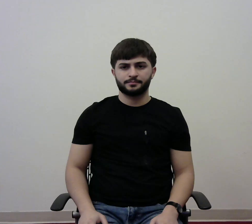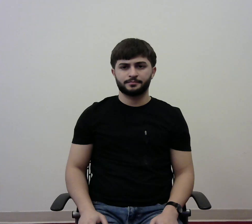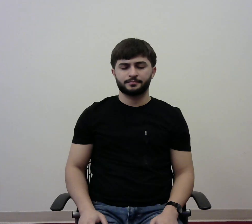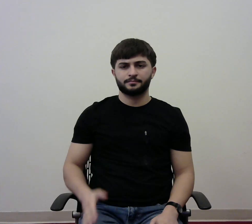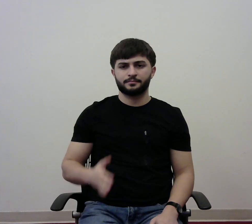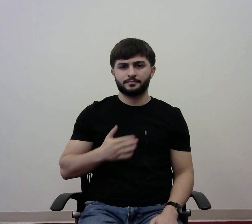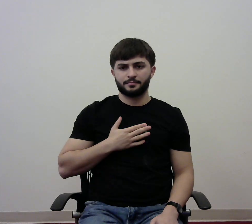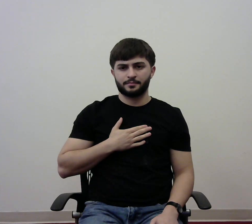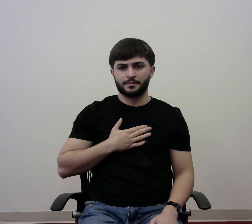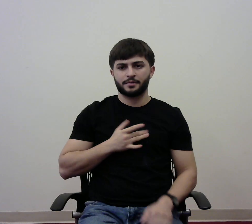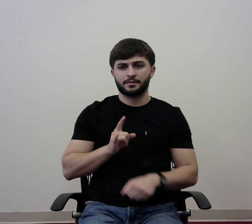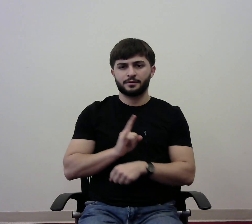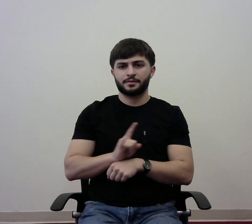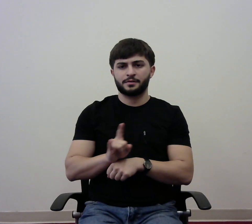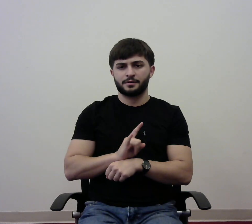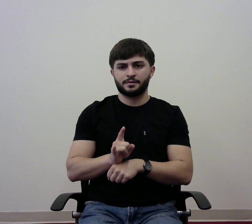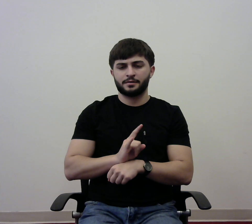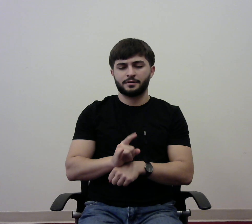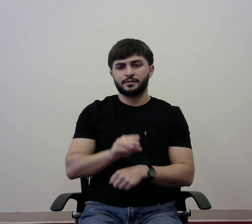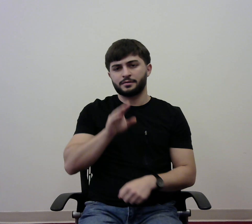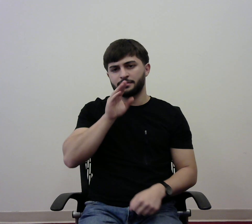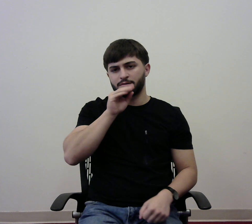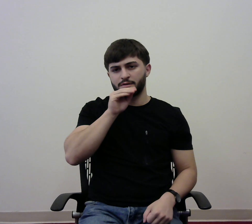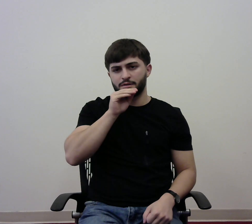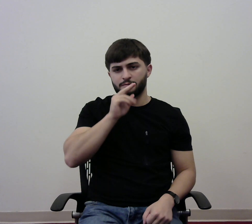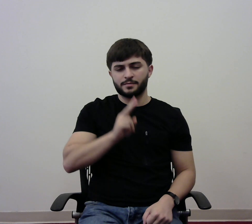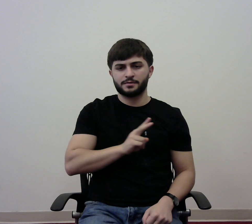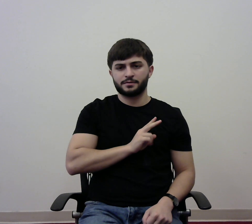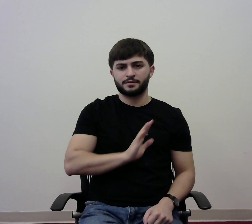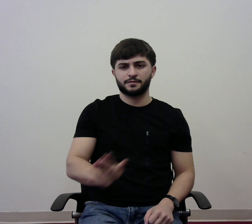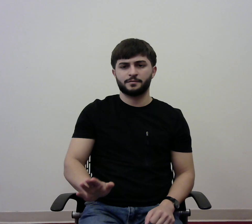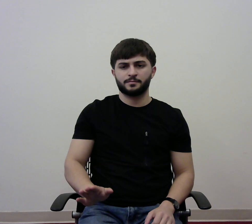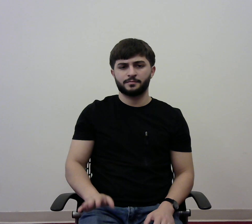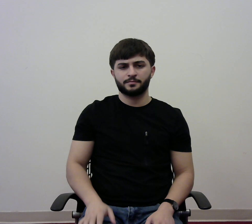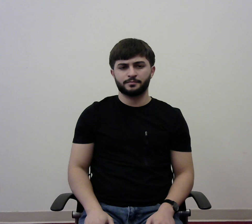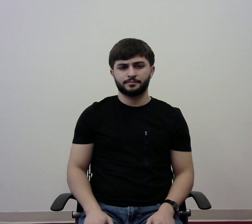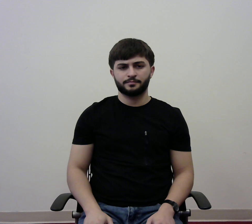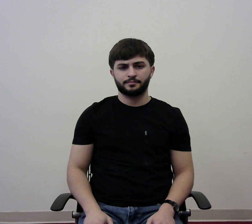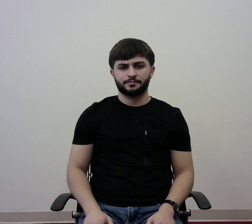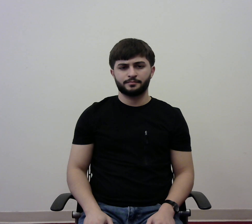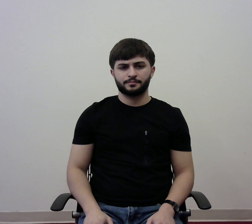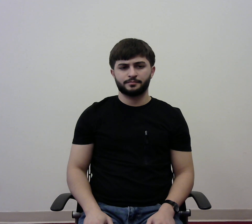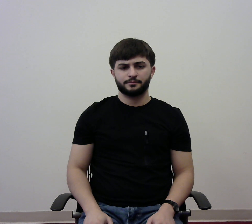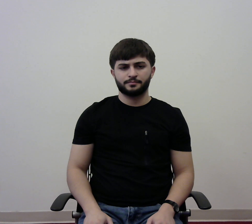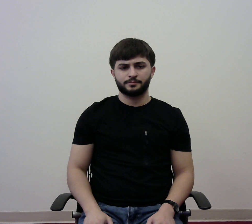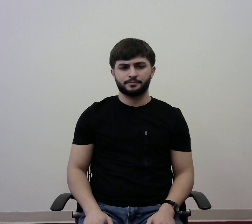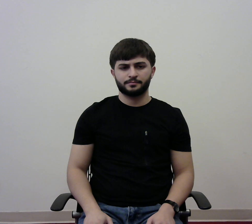Mən yalan danışmağı sevmirəm